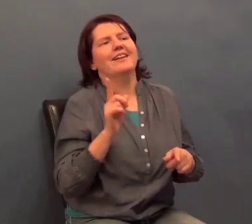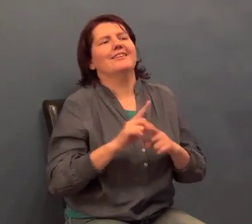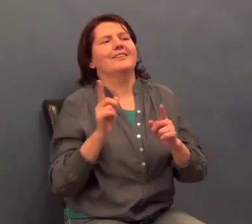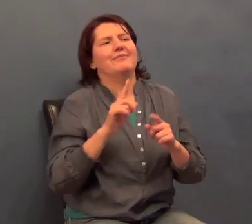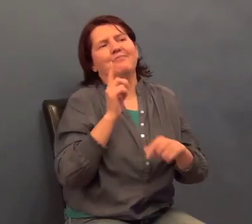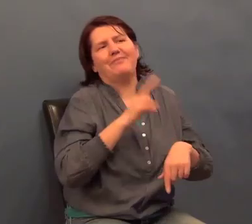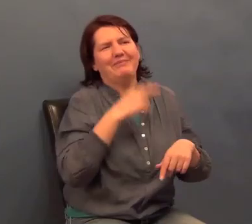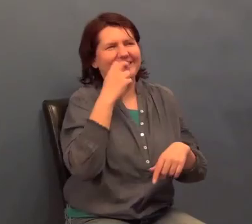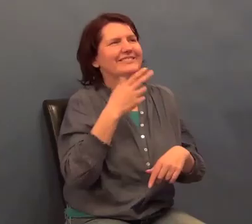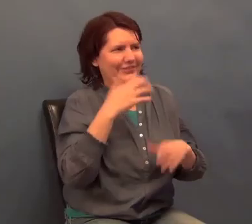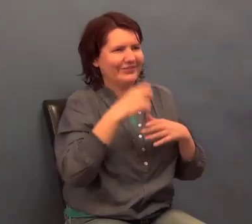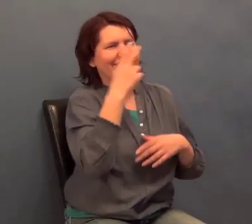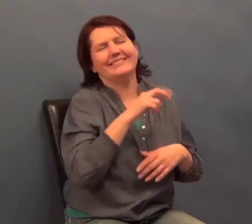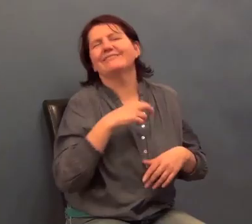Charlie Chaplin dziękuje, żegna policjanta i odchodzi.